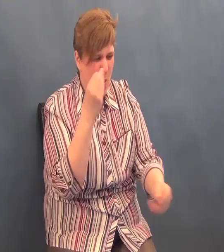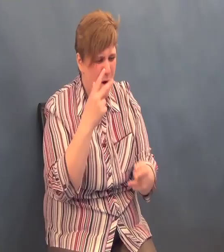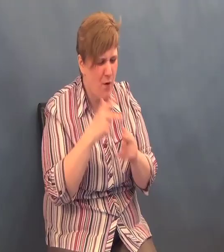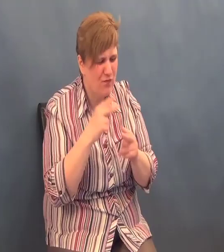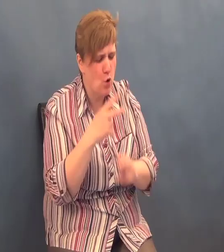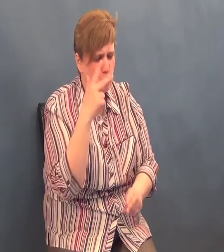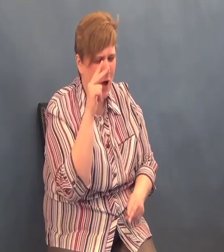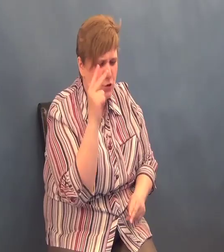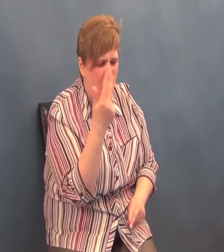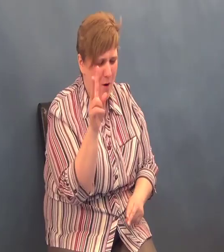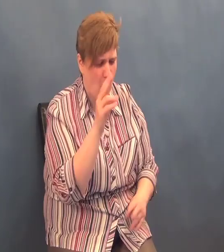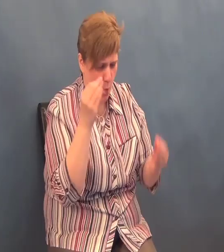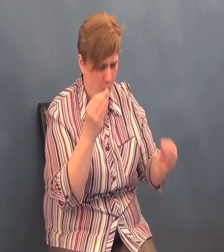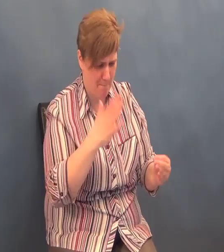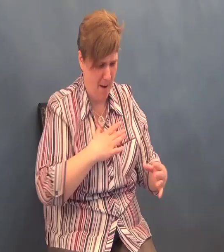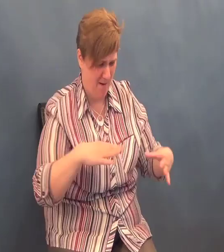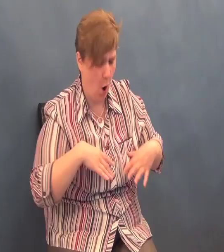Dwudziestego trzeciego, wtorek, jest nieźle, mam wolne.